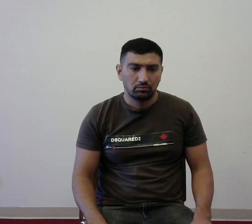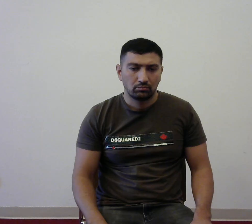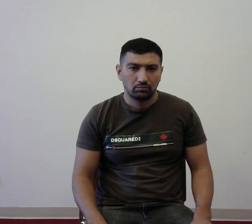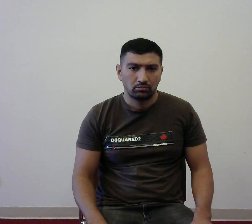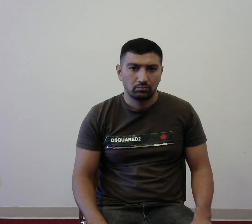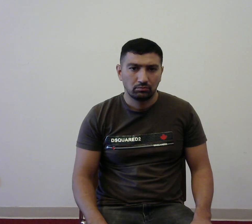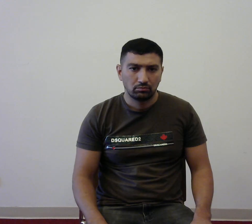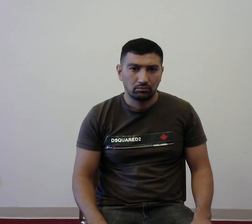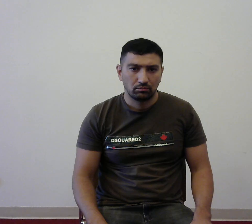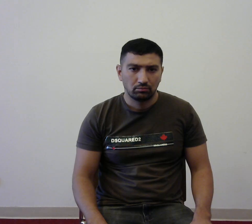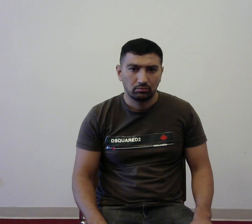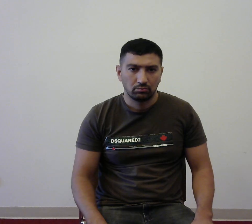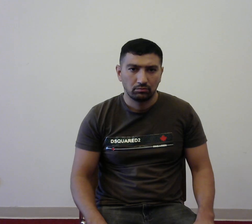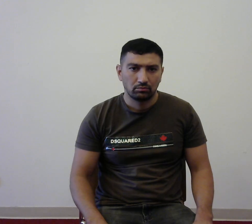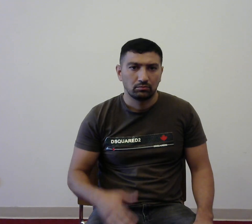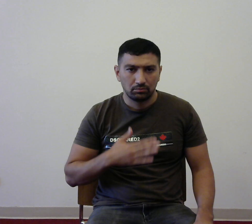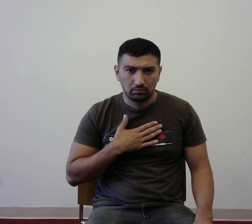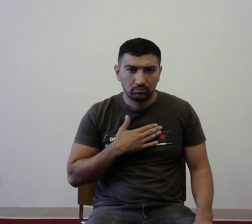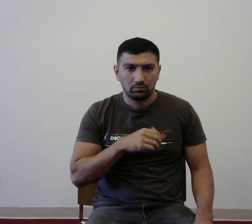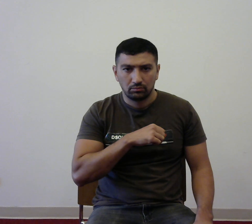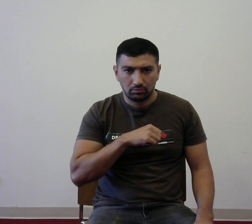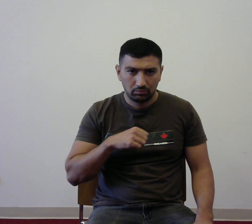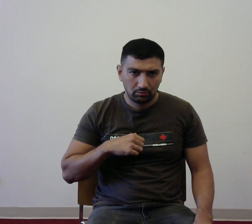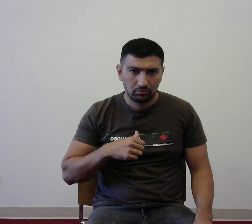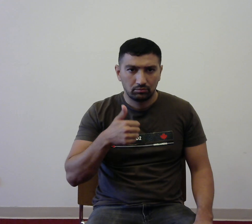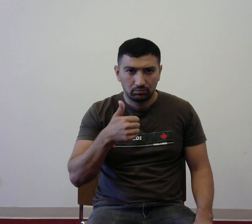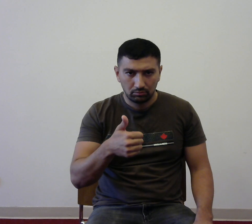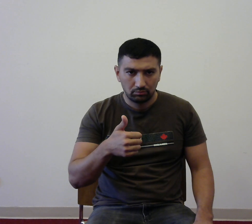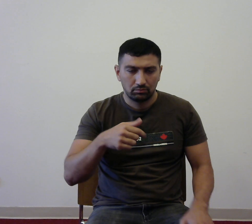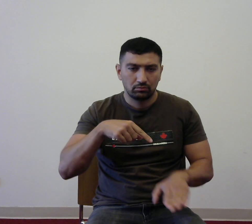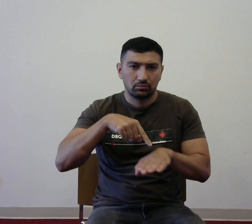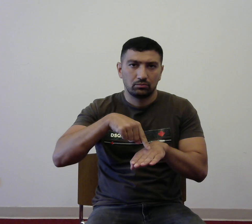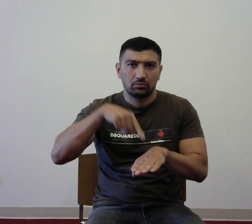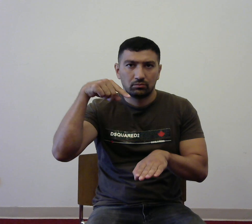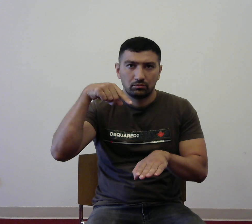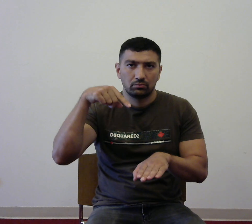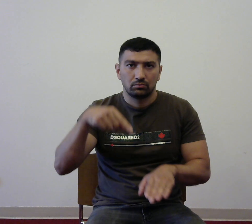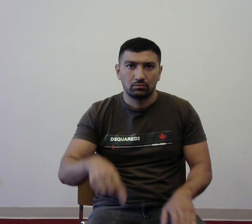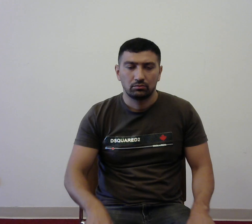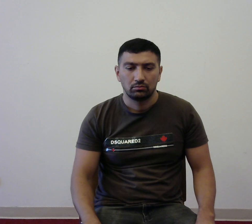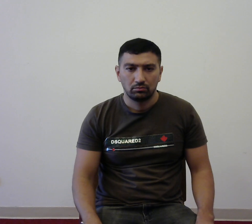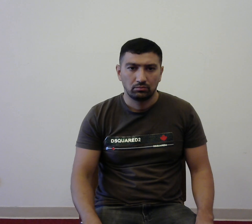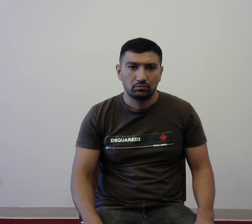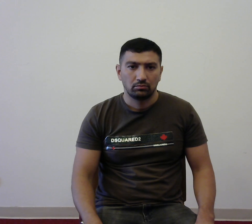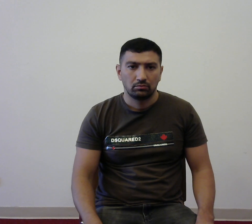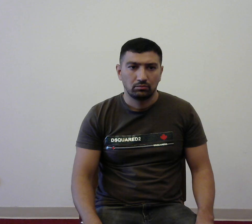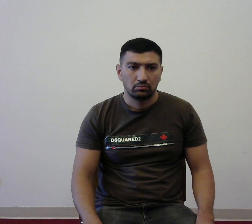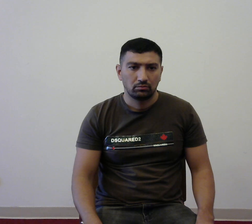Mən özümü yaxşı hiss edirəm